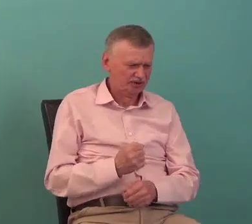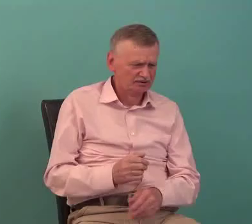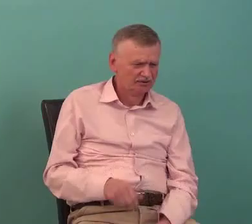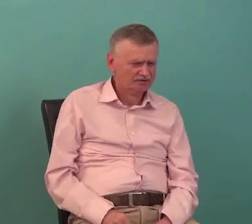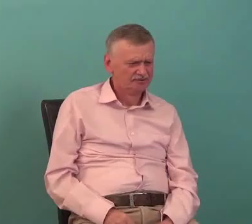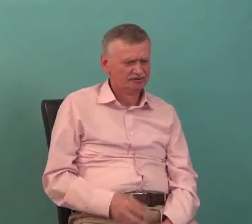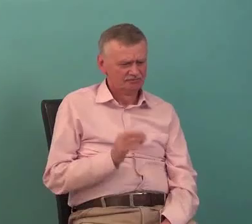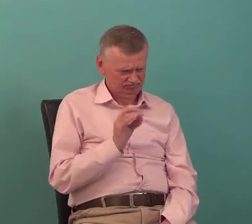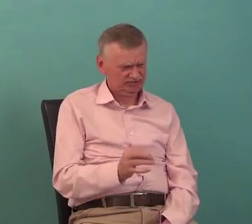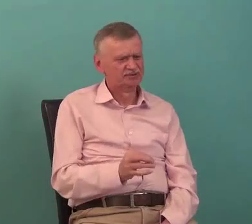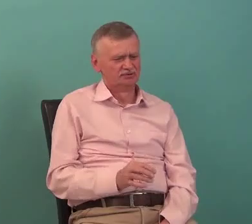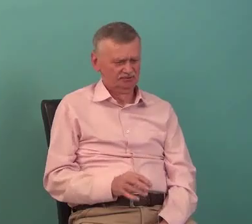Dobrze.